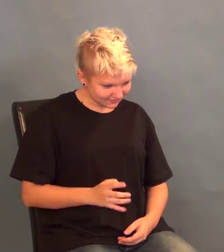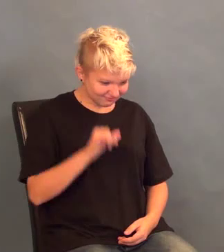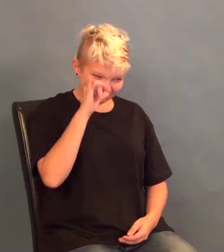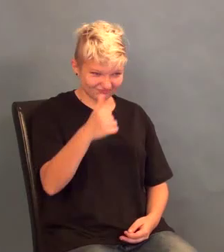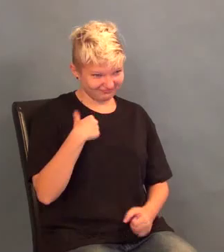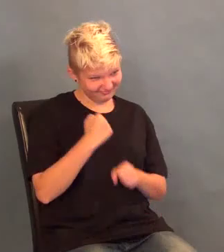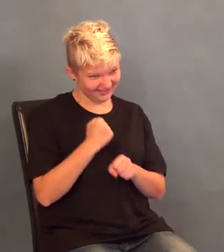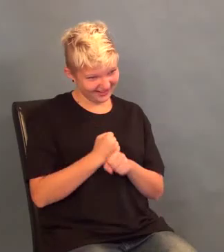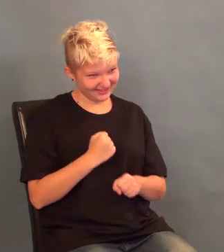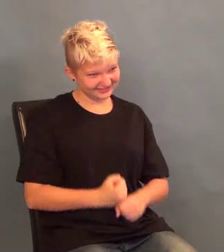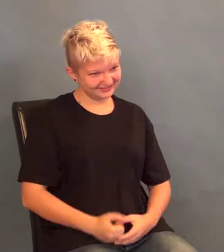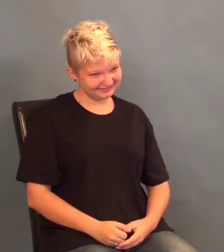Nie mogę, pracuję.